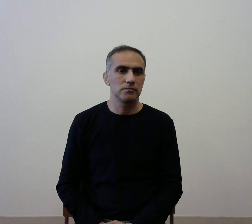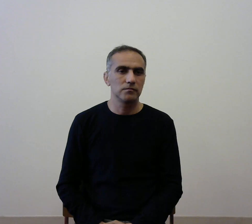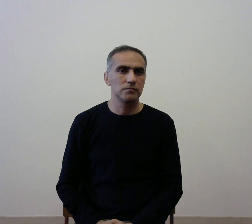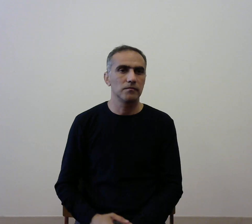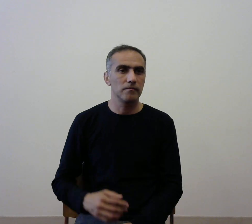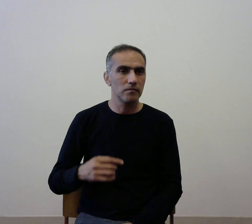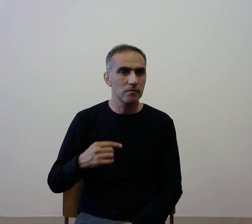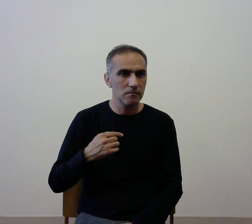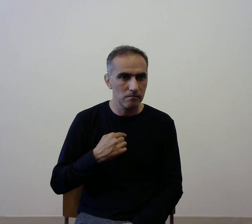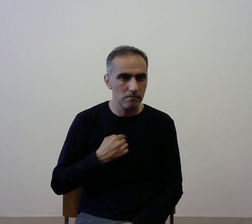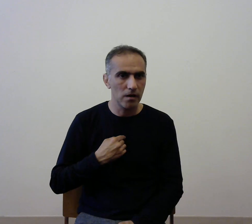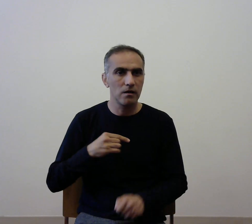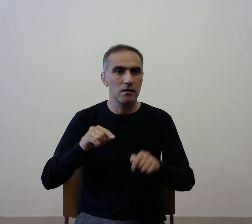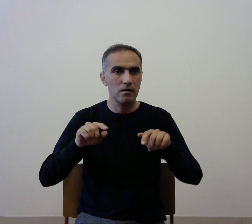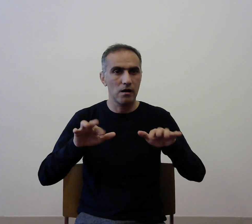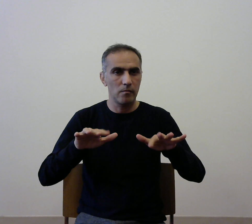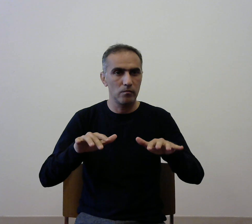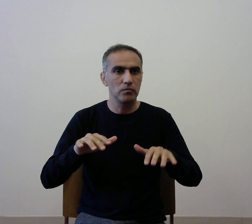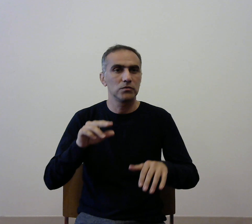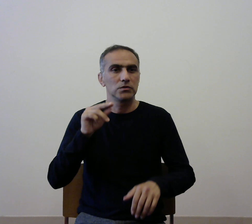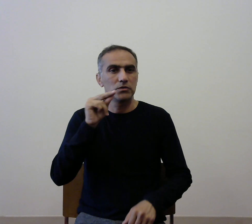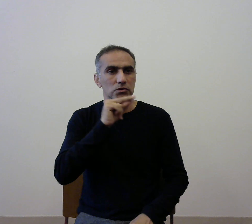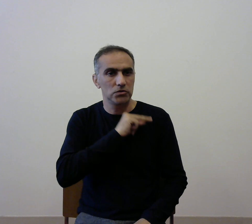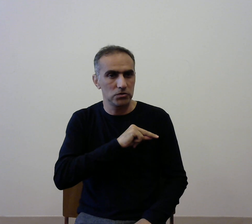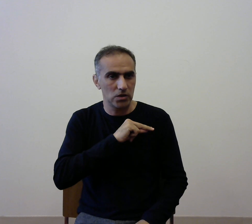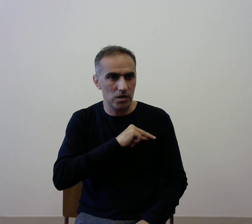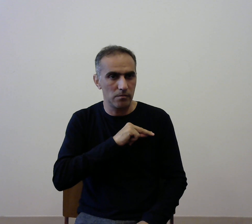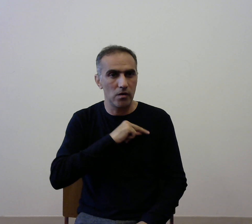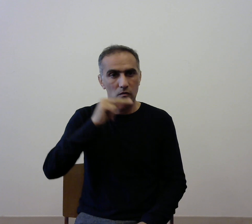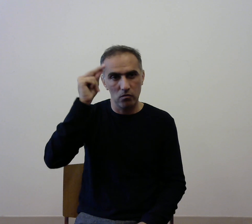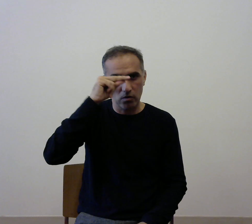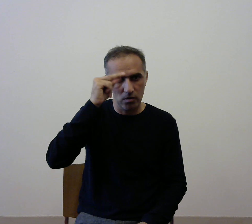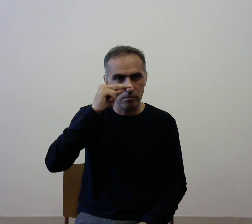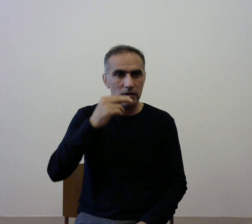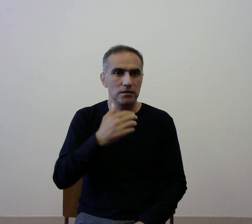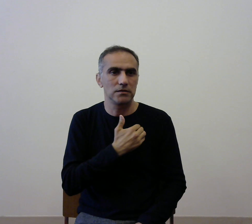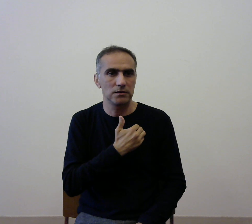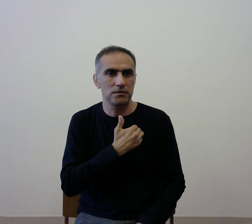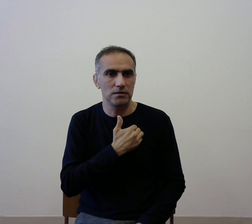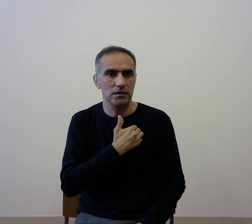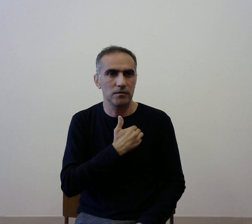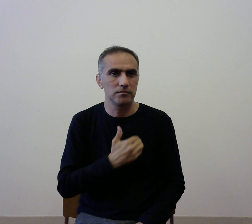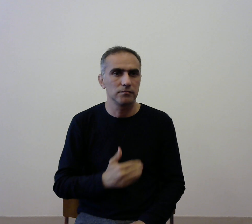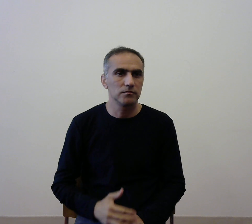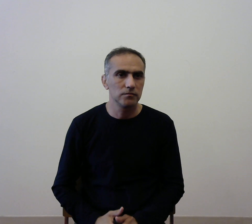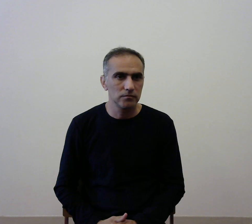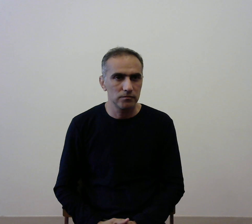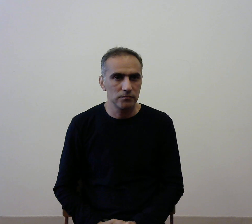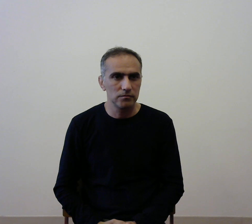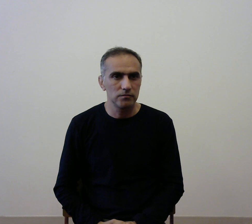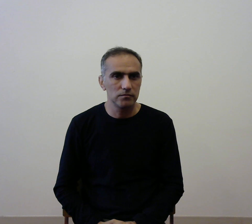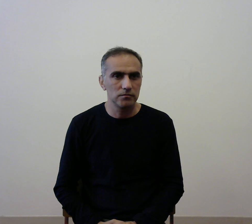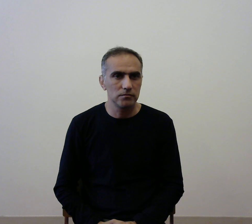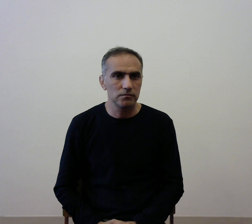Mən kompüterdə işləməyi öyrənmək istəyirəm